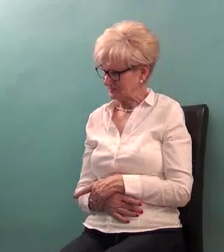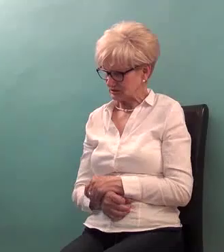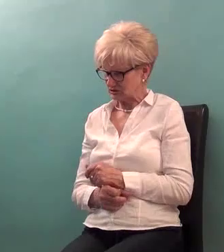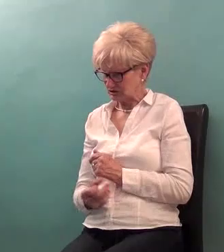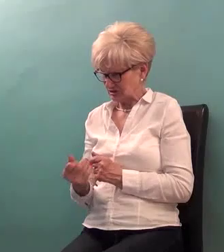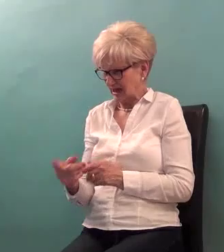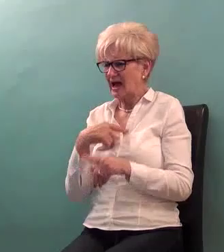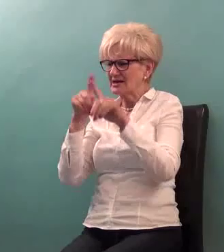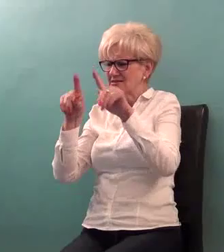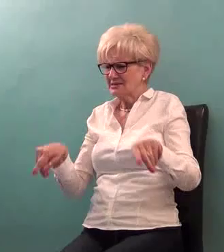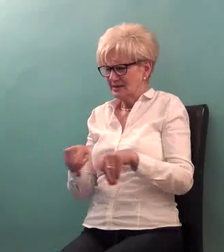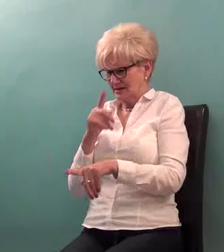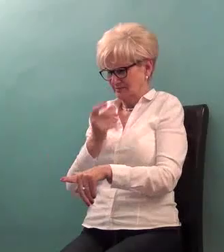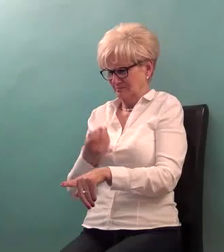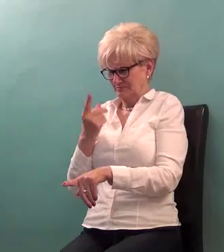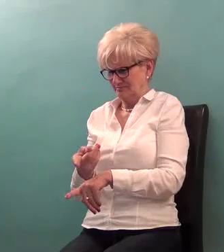Ciężko, nie widziałam takiego znaku jeszcze.